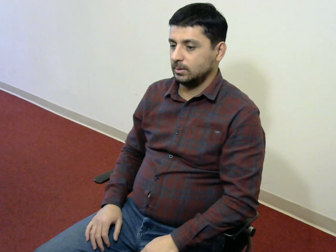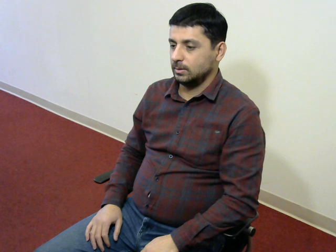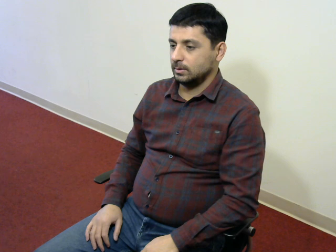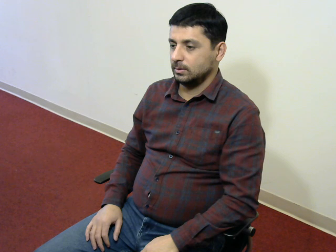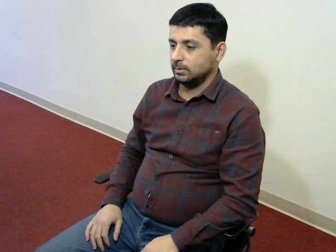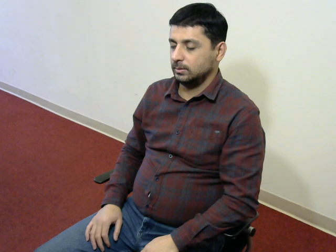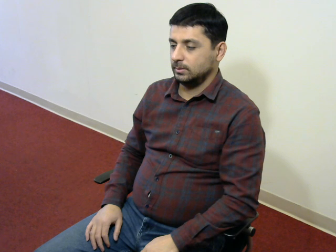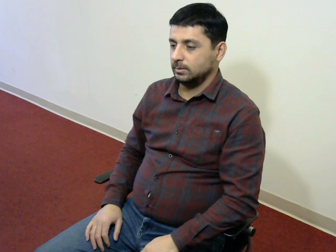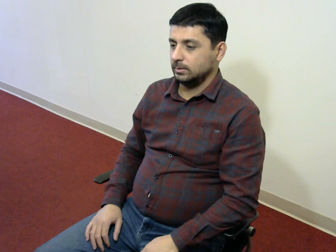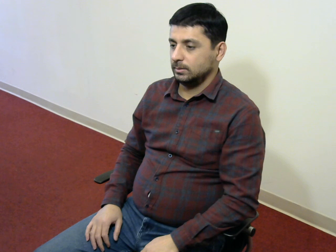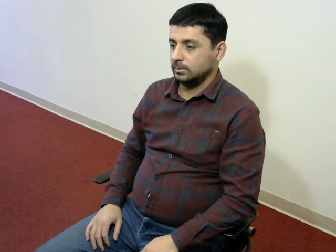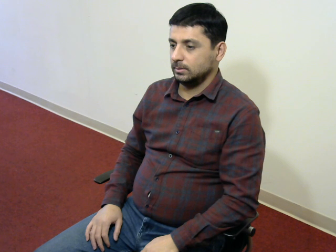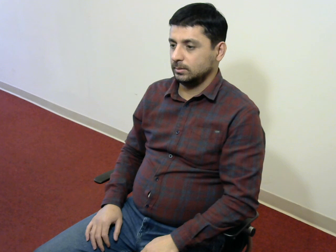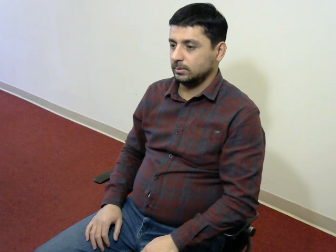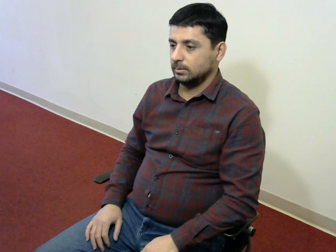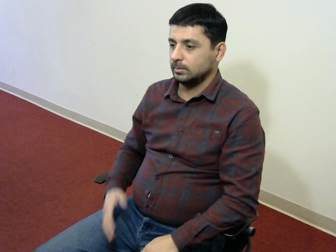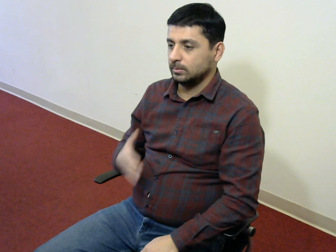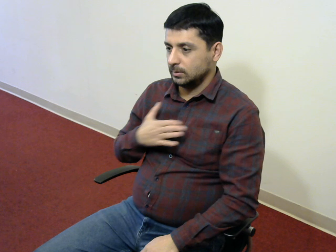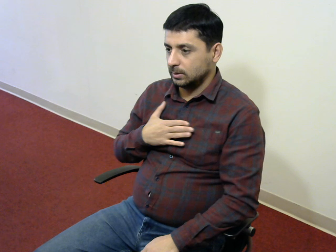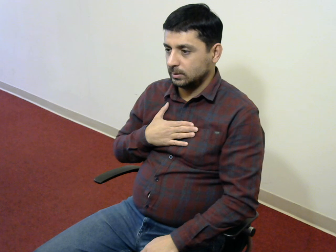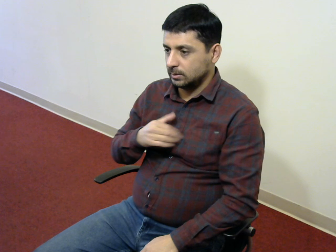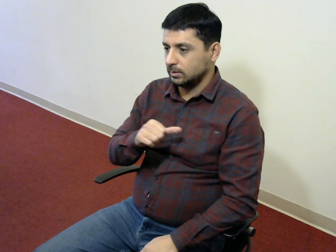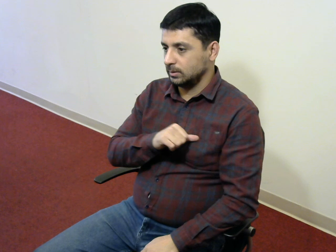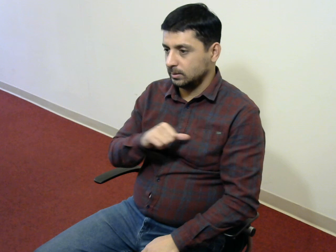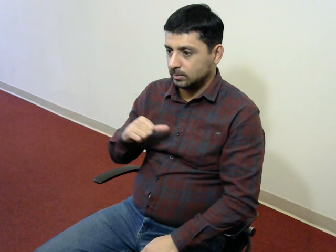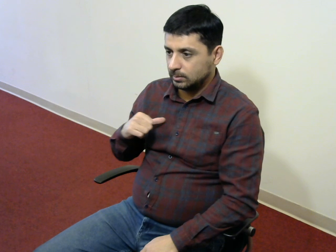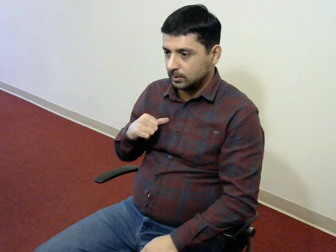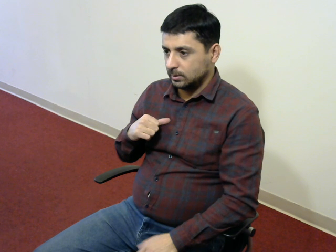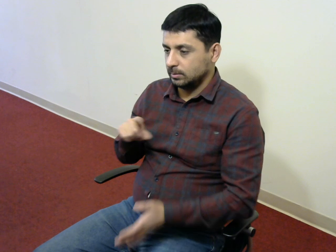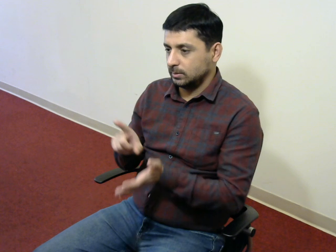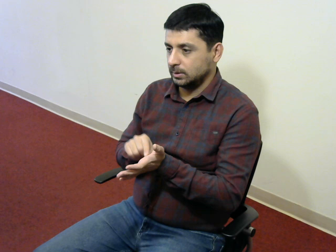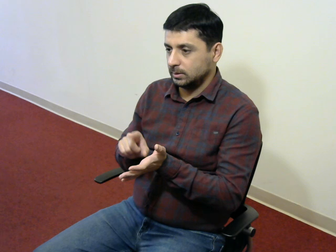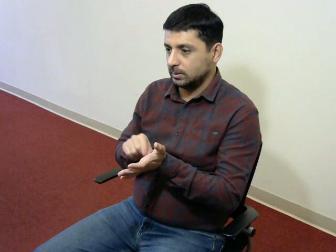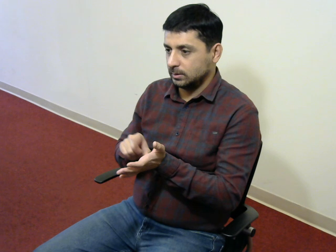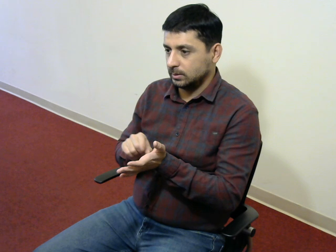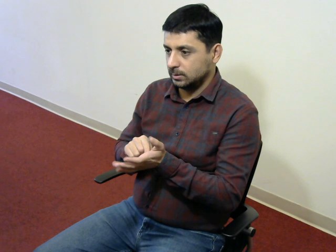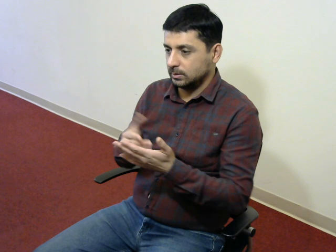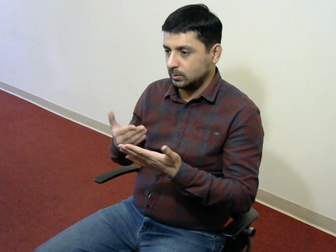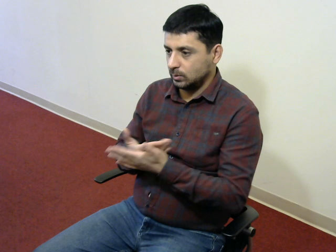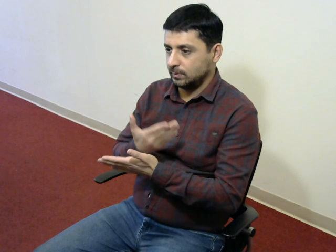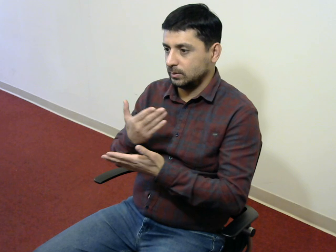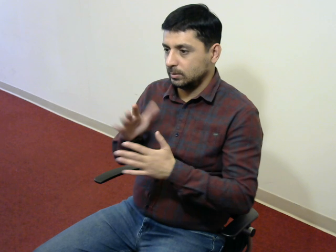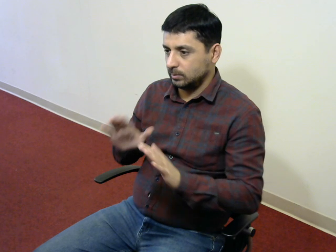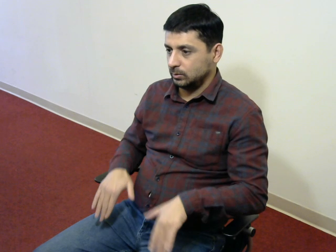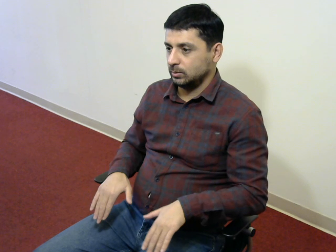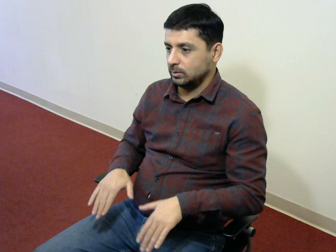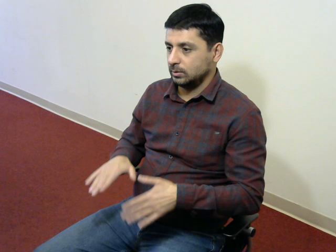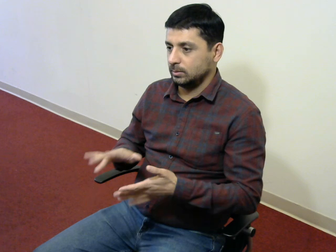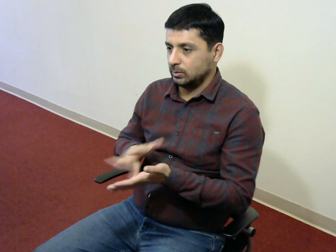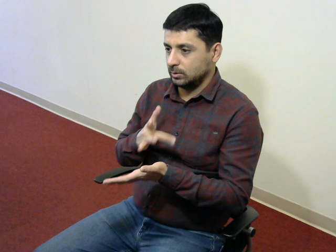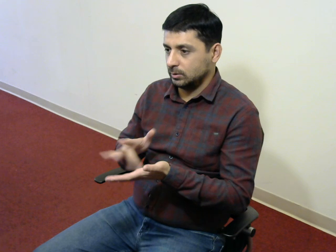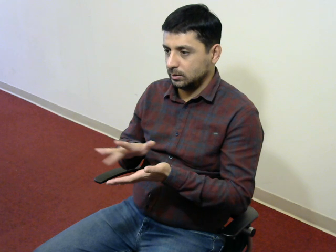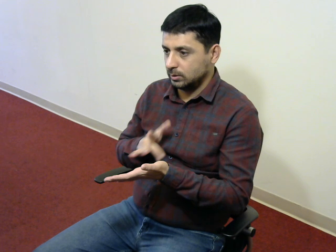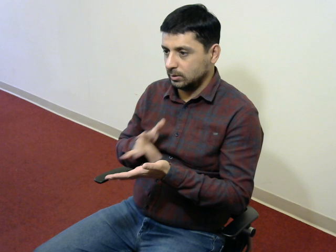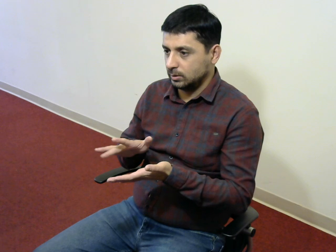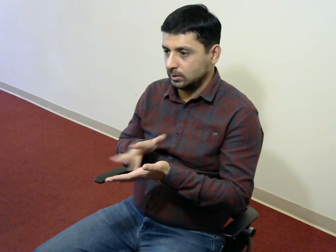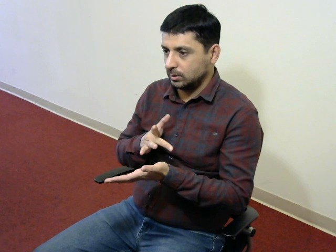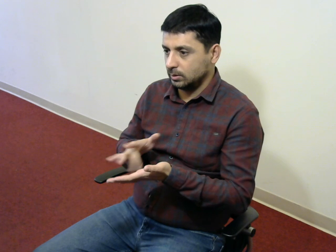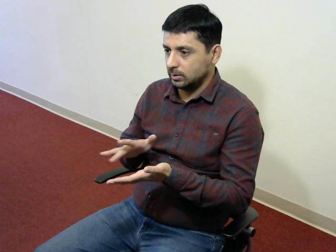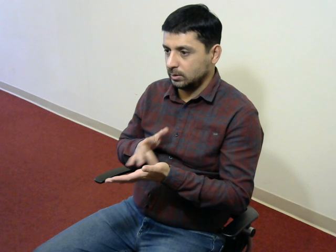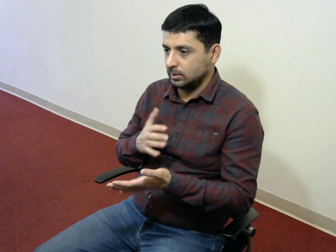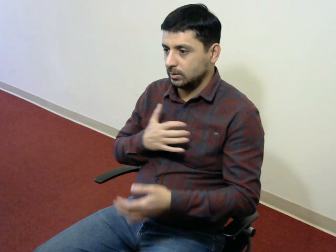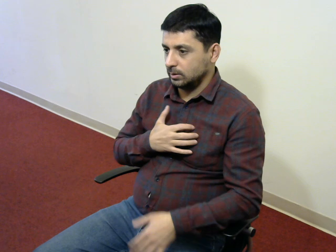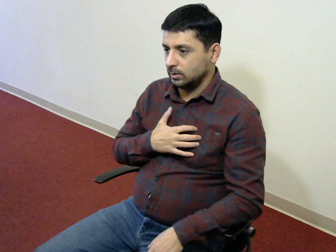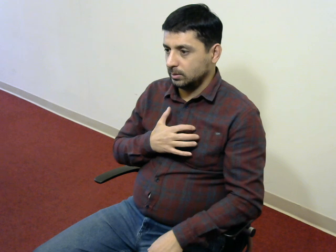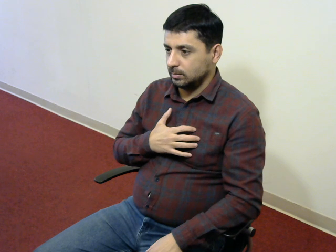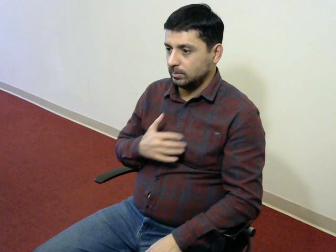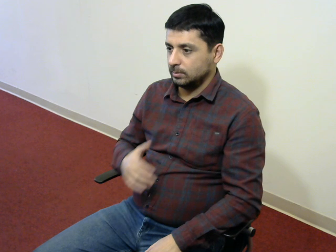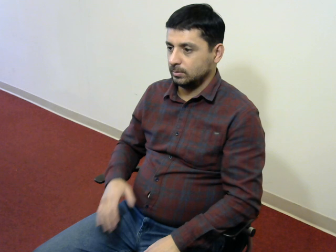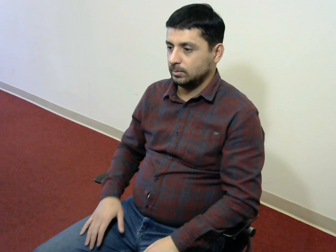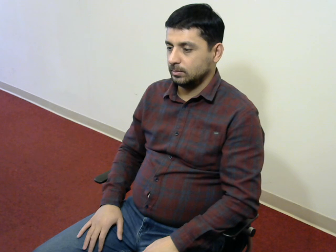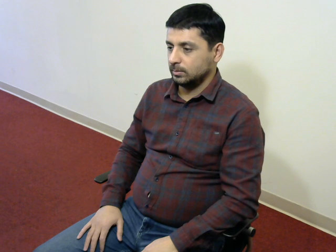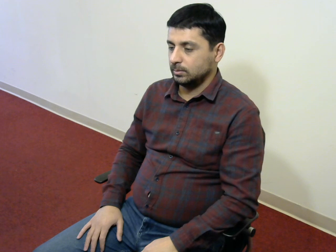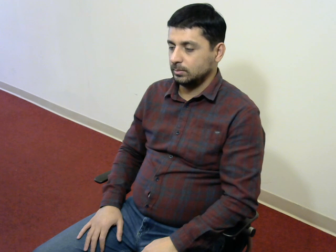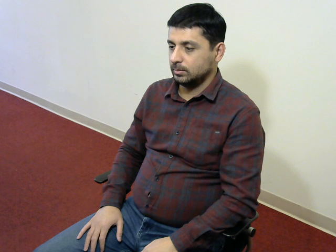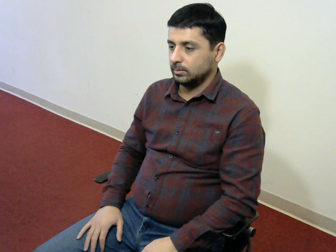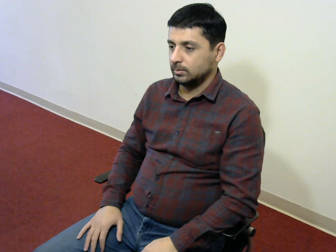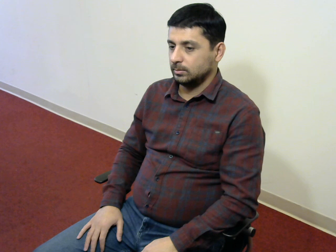Mən öz pensiyamı yenidən hesablatdırmaq istəyirəm